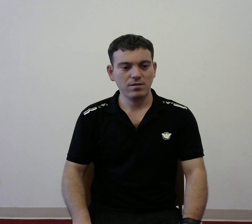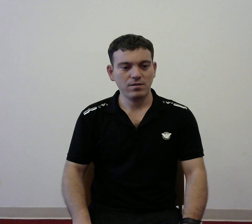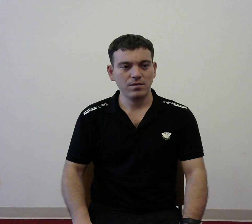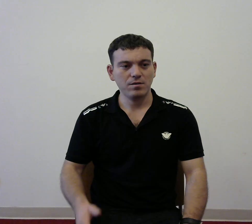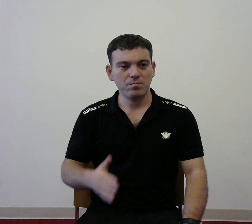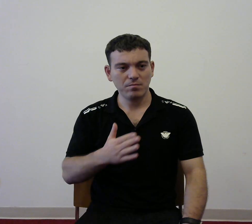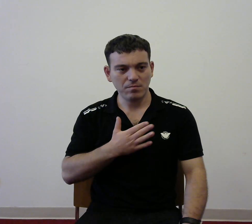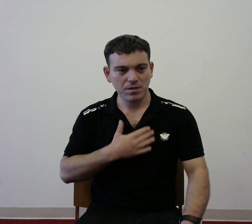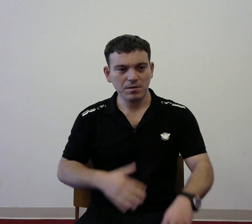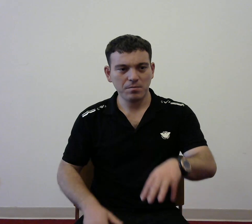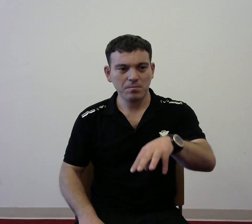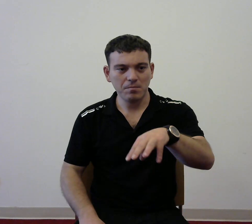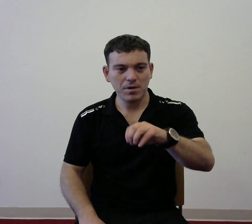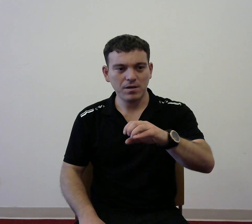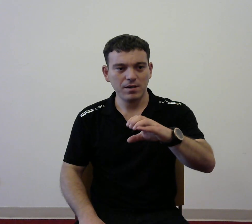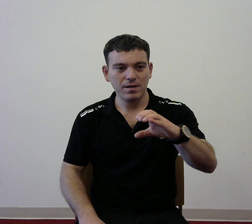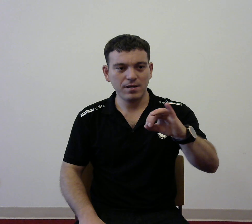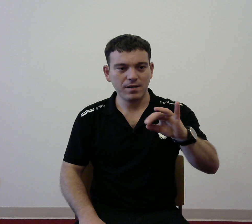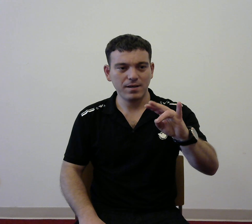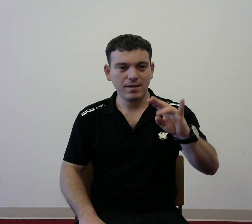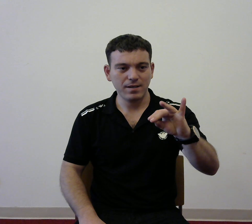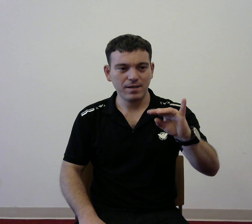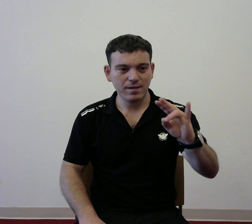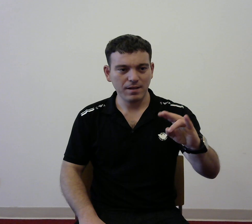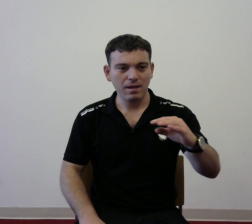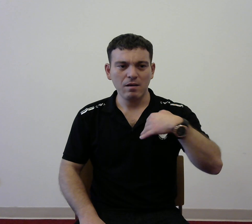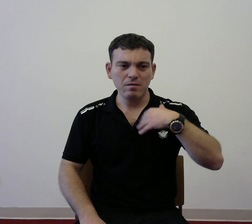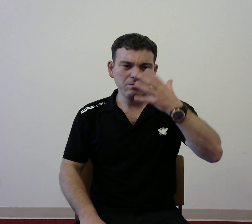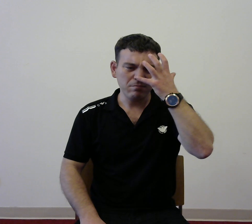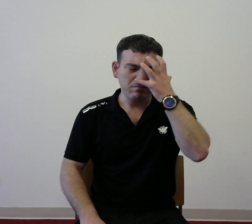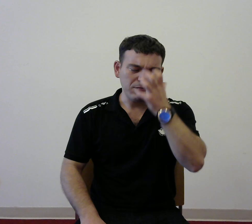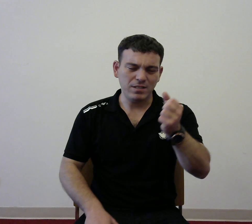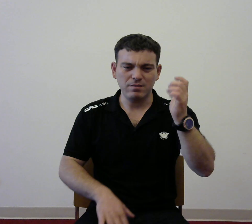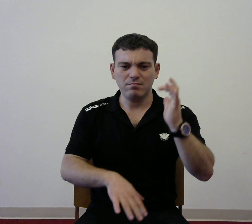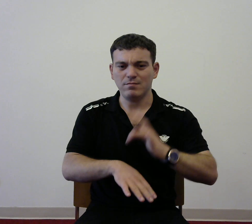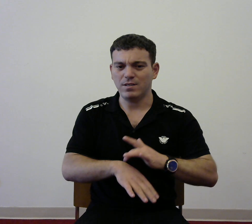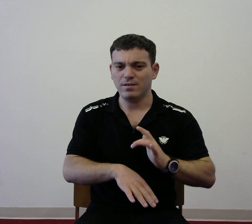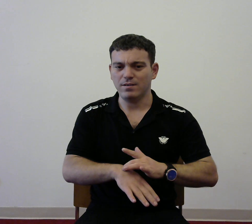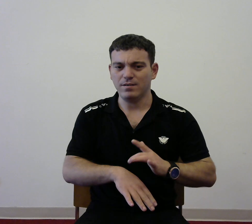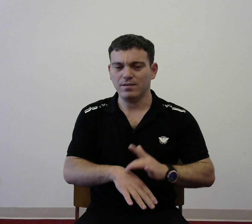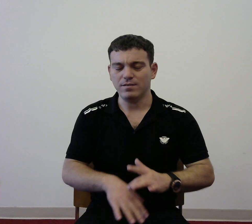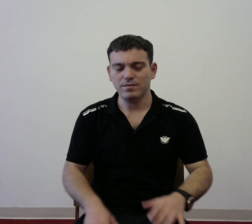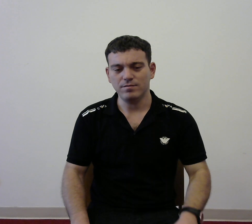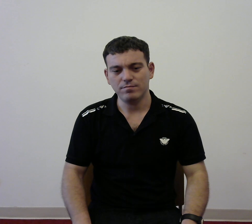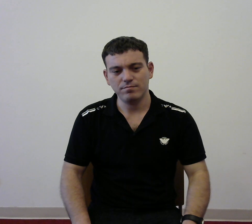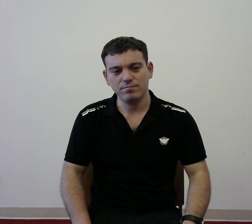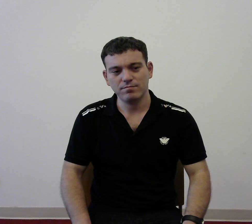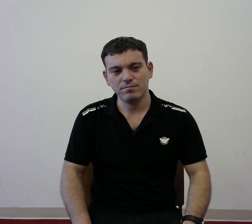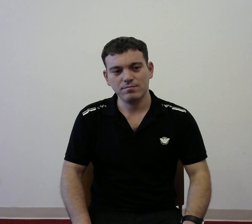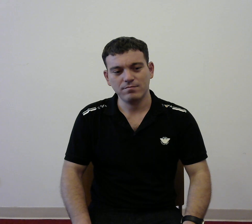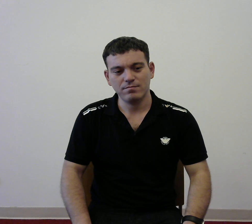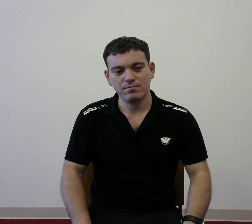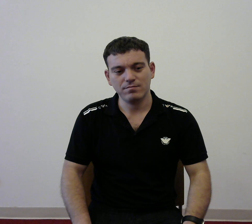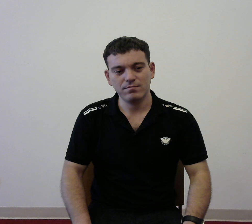Mən Messinin fanatıyam